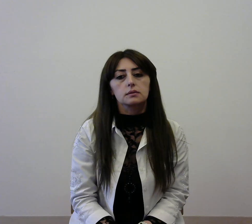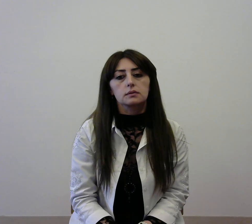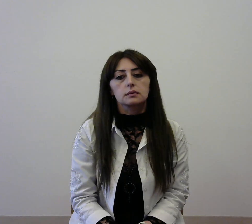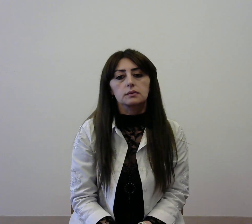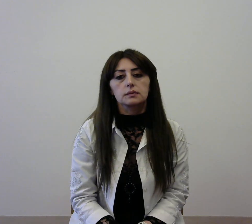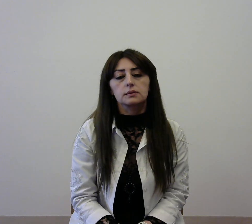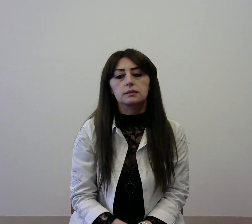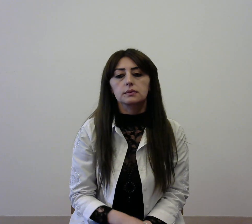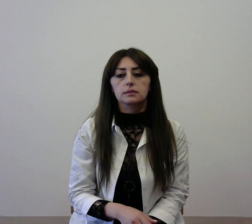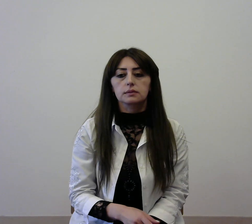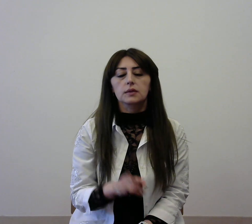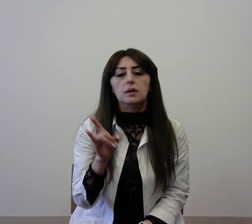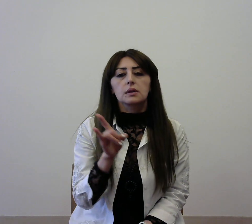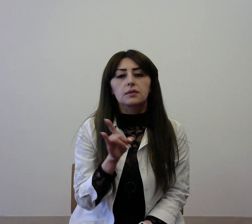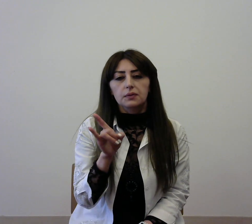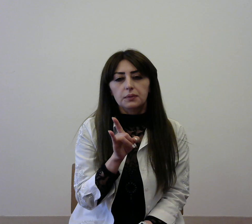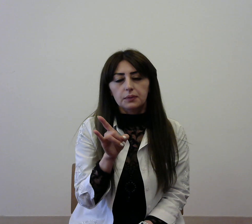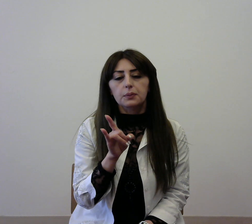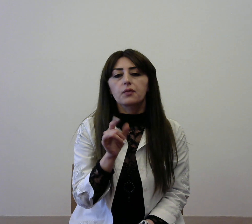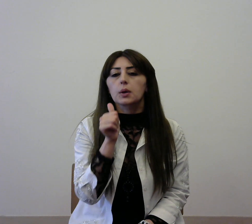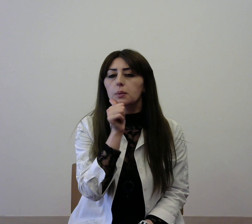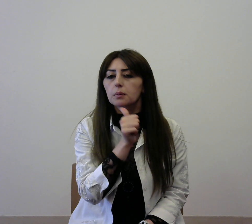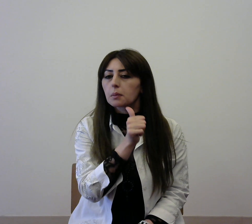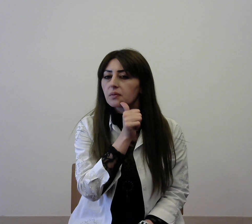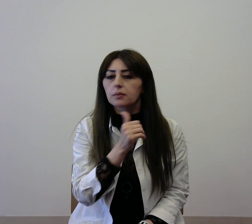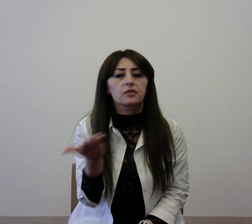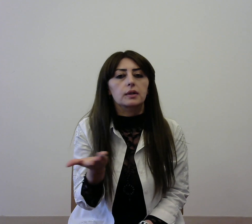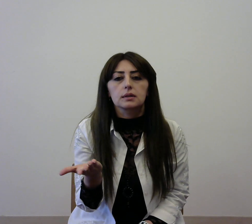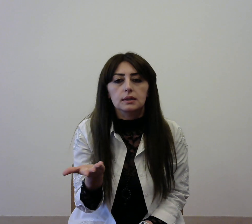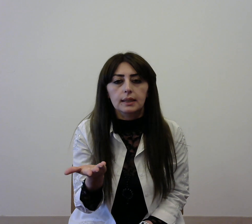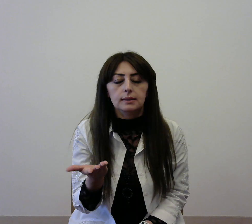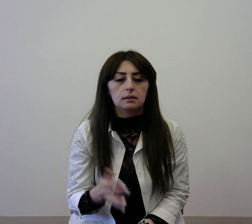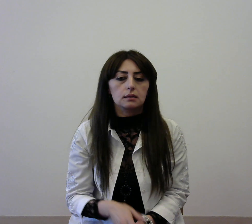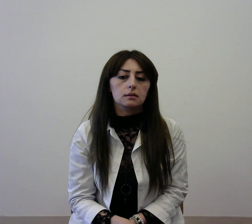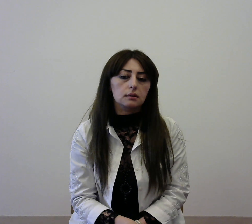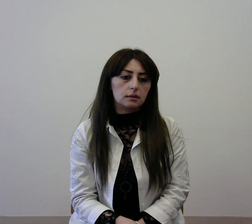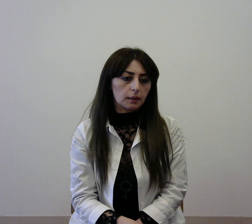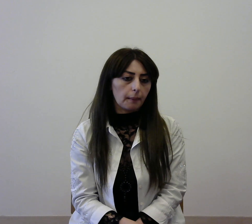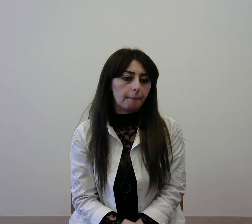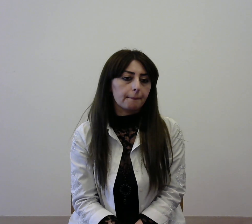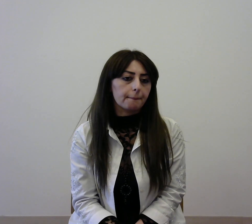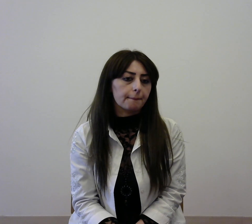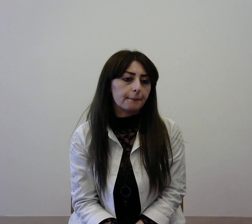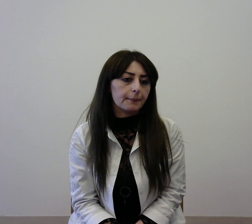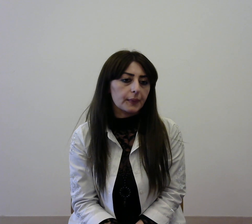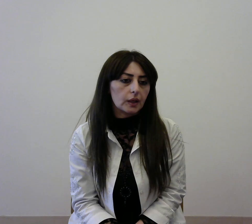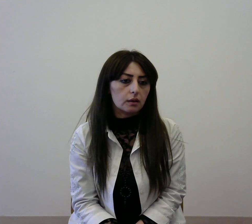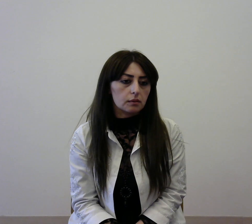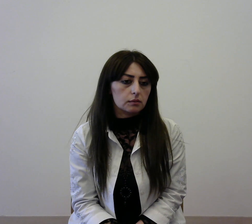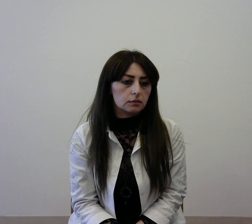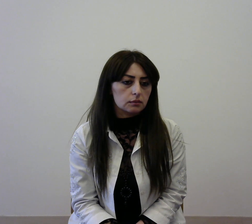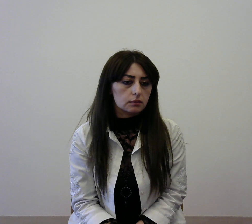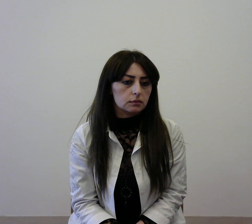WiFi-ın parolu nədir?